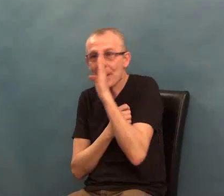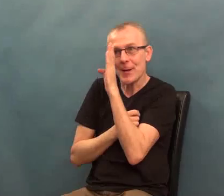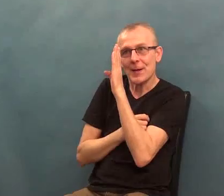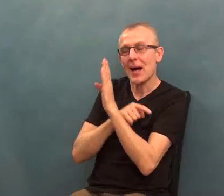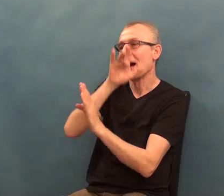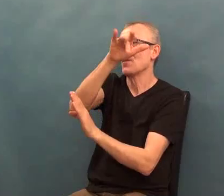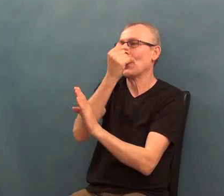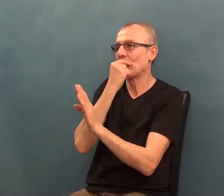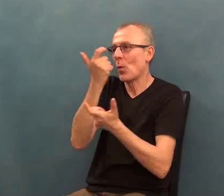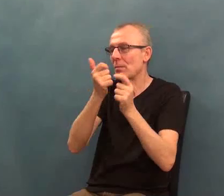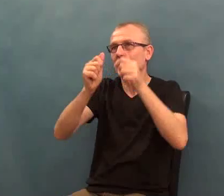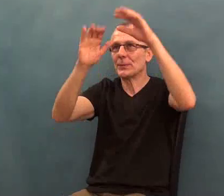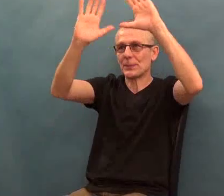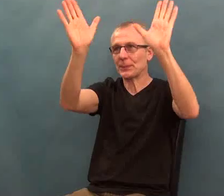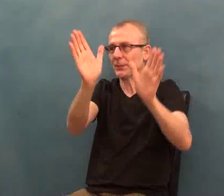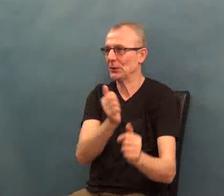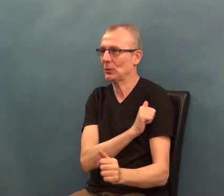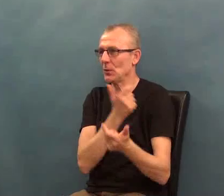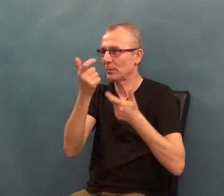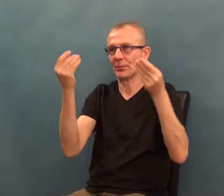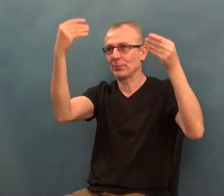Charlie Chaplin naprawia szybę.